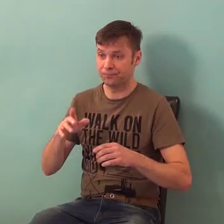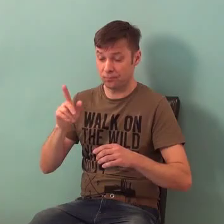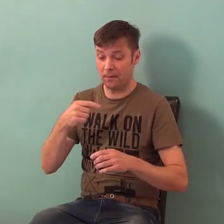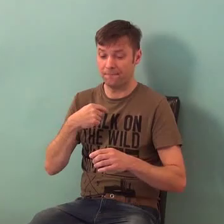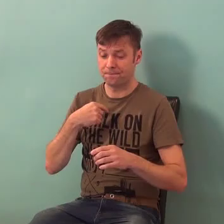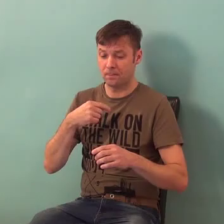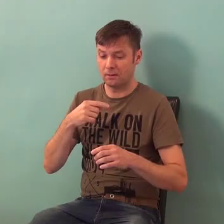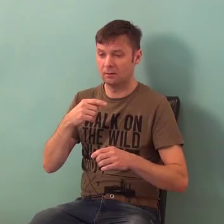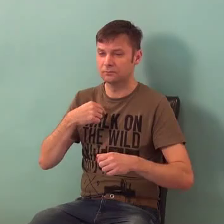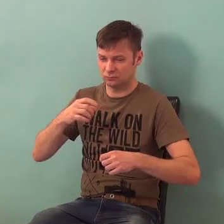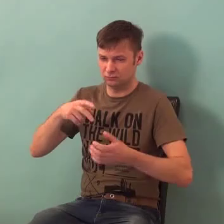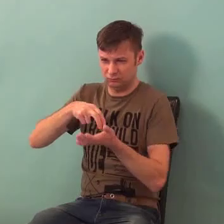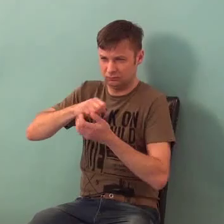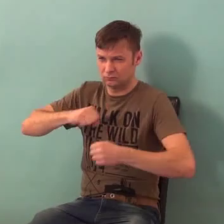Ja idę szybko.